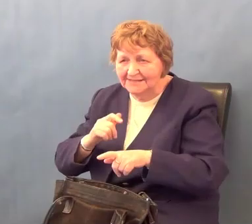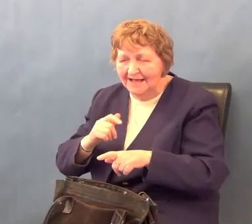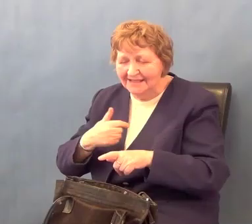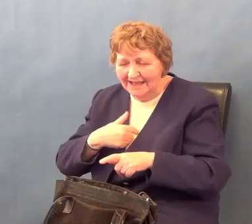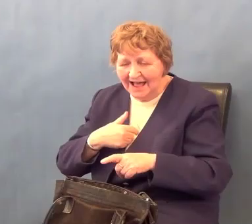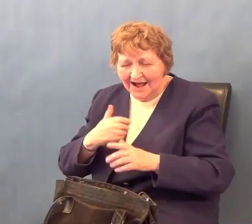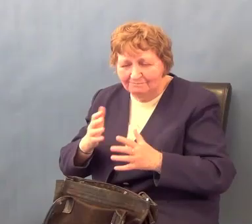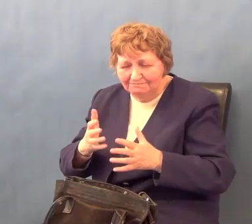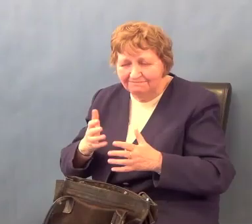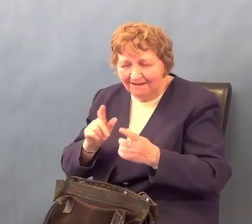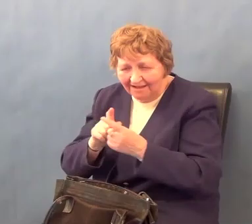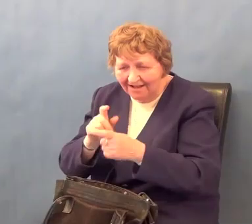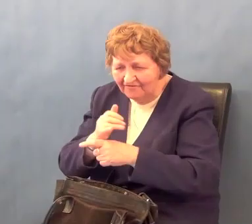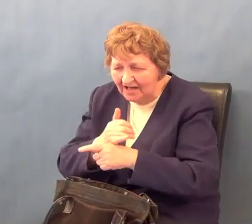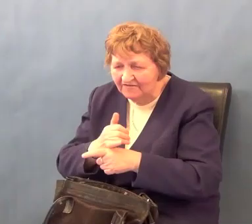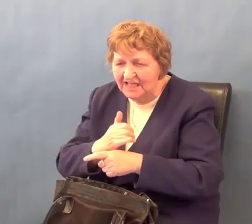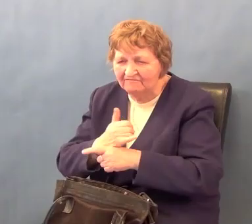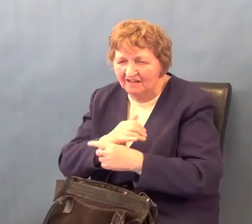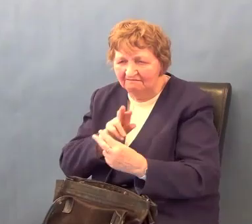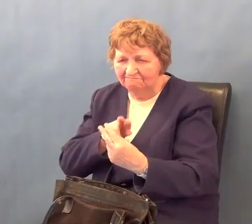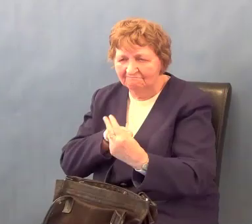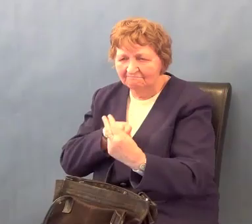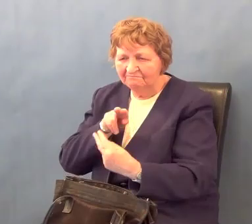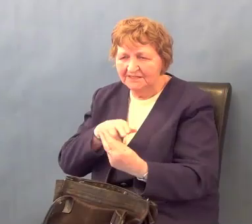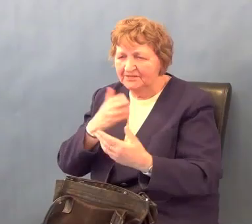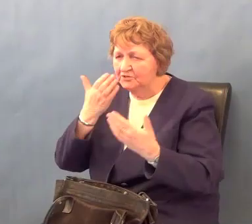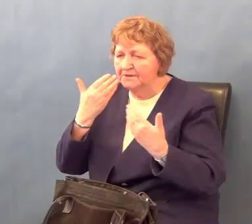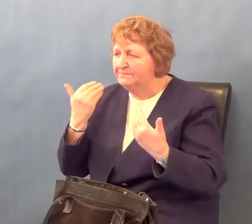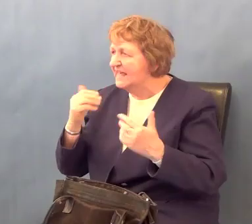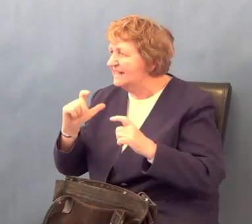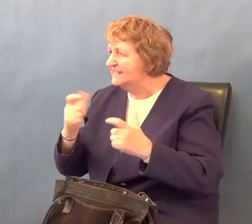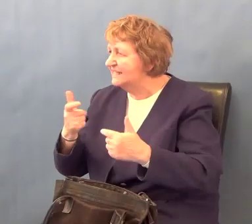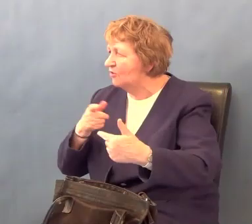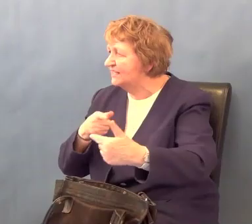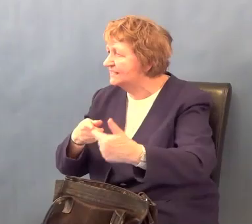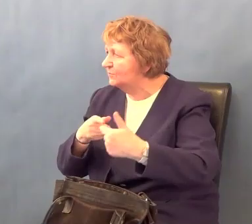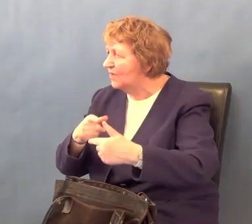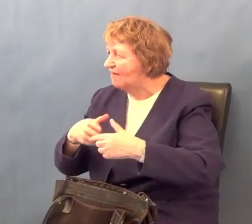Ja nie bardzo chcę się spotkać na kawę, bo będziemy patrzeć na siebie i nie będziemy mieli o czym dyskutować.